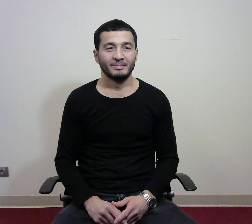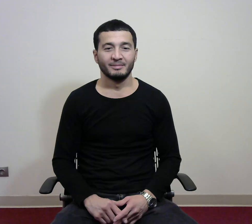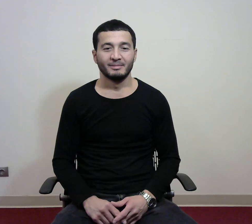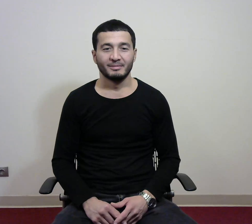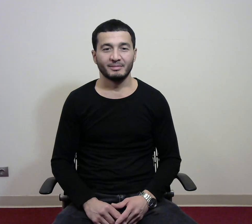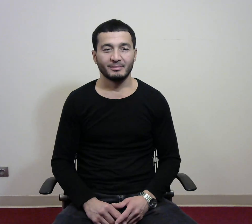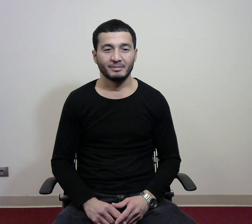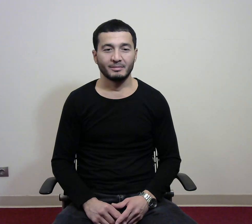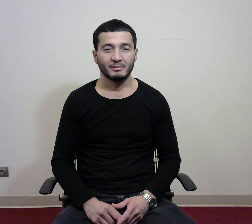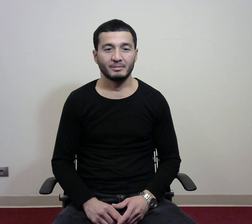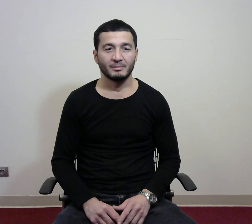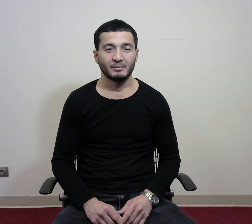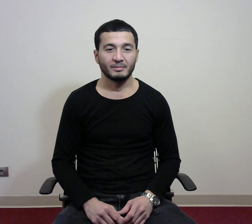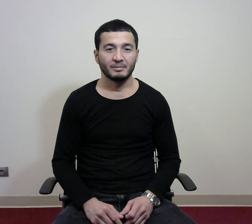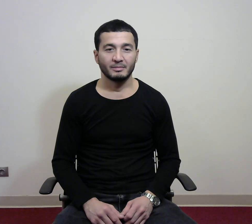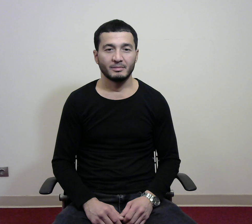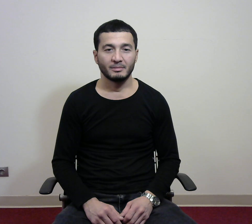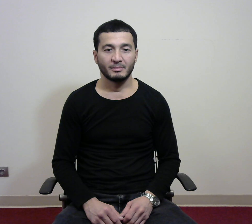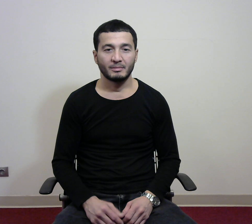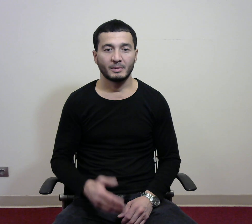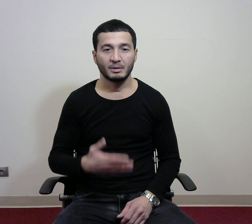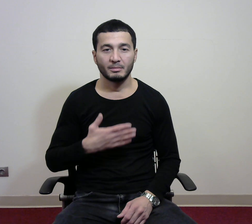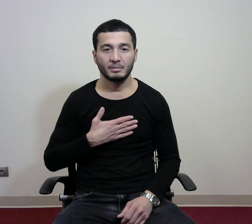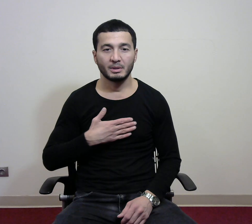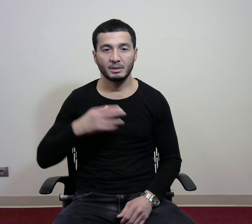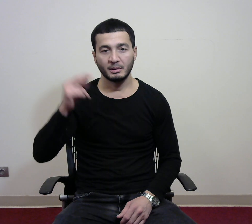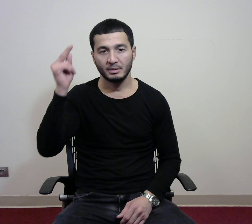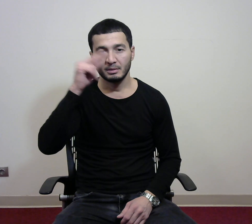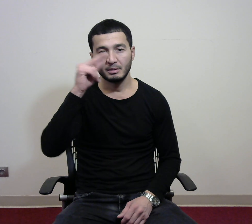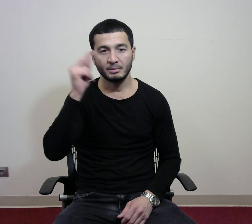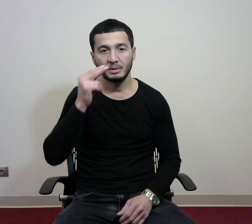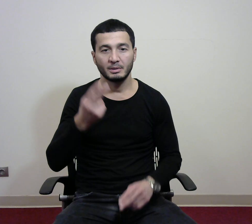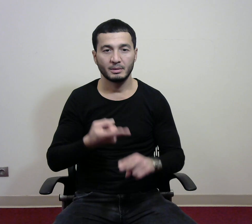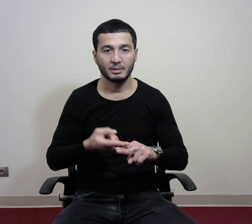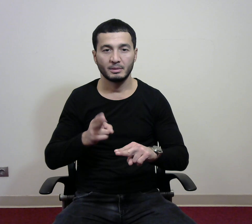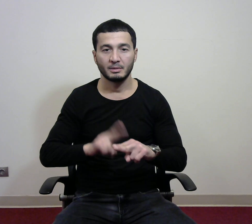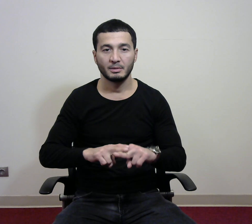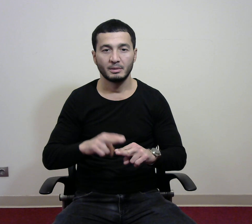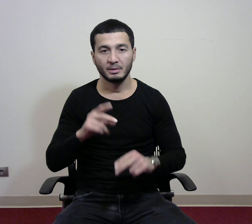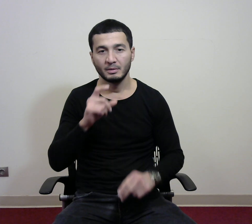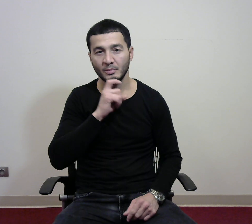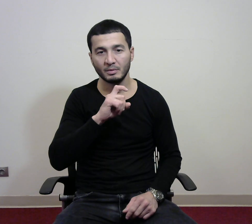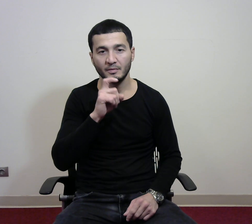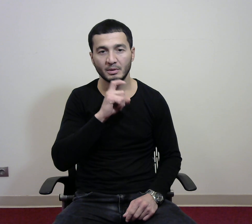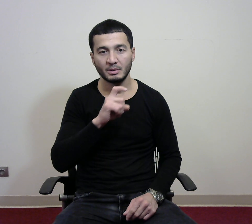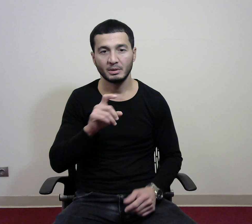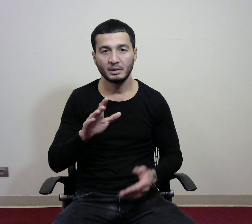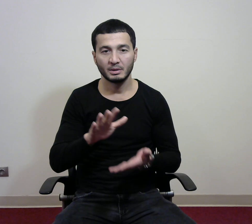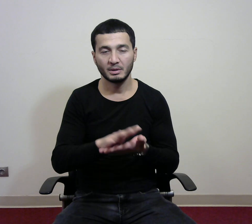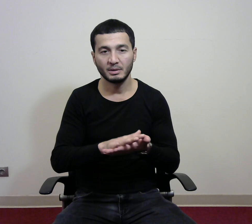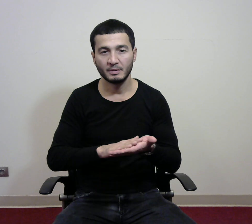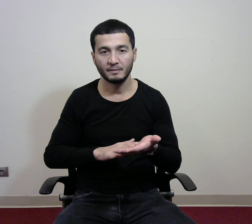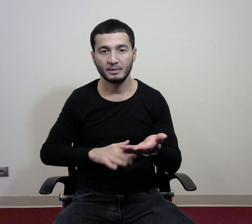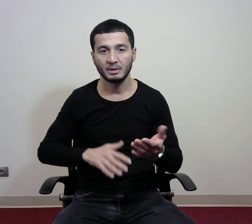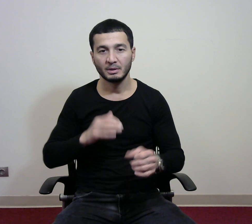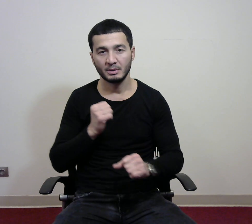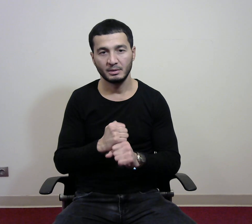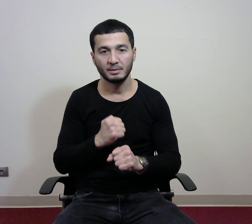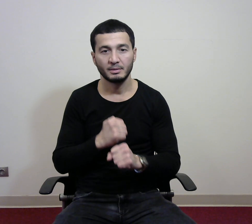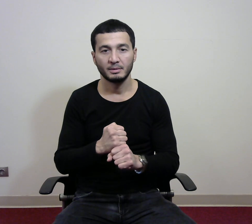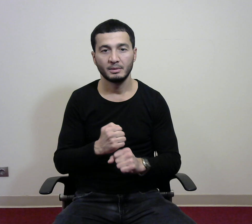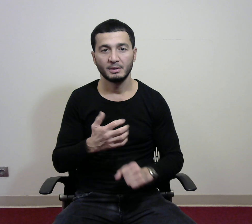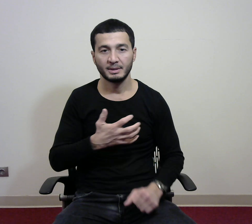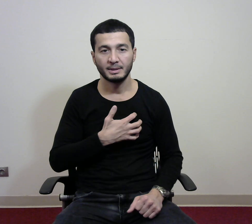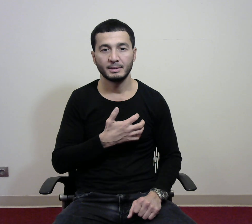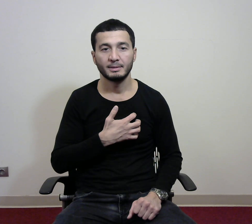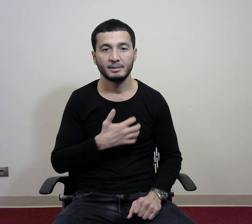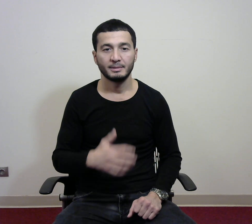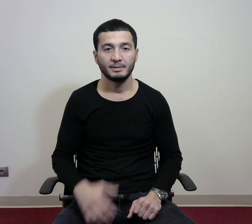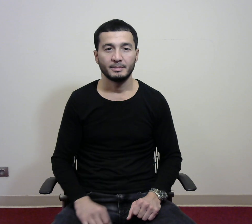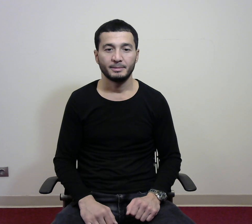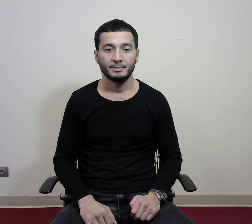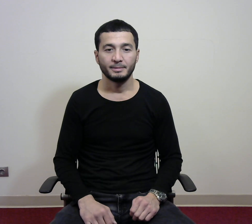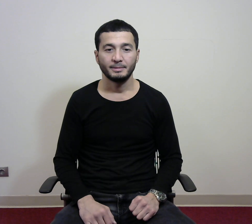Mən təhsilimi bu universitetdə davam etmək istəyirəm